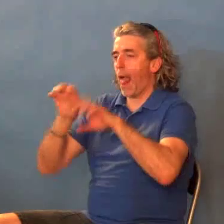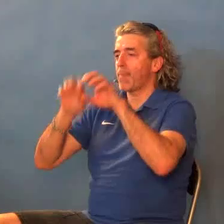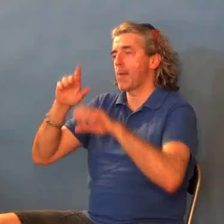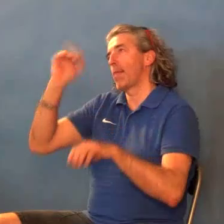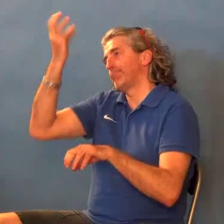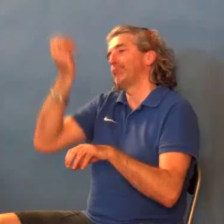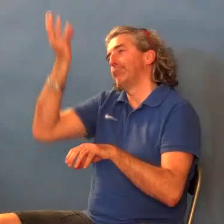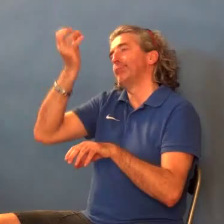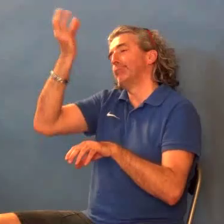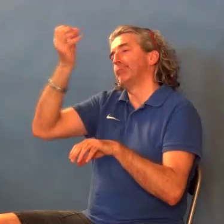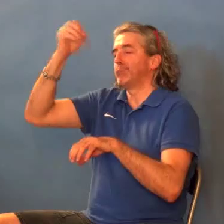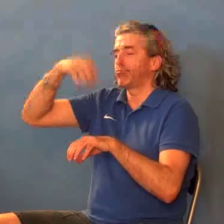Pan zbierał gruszki i wrzucał do czegoś przed sobą.